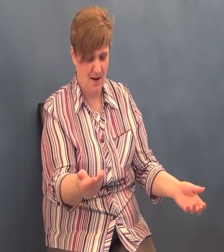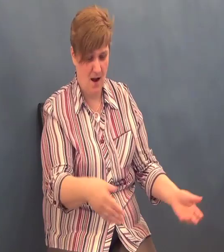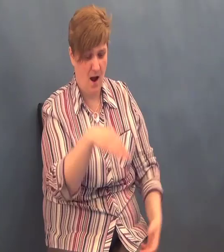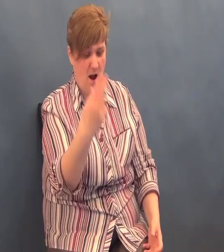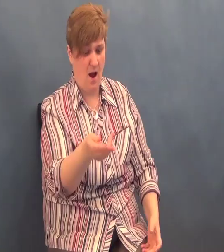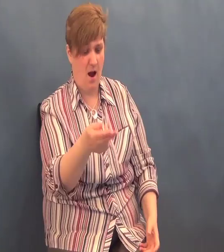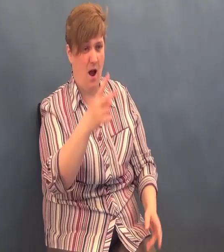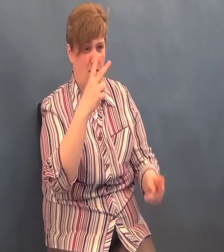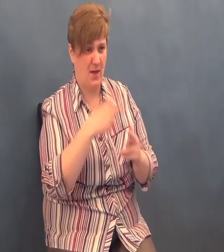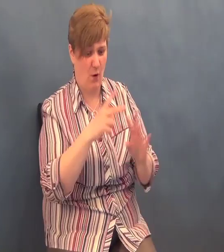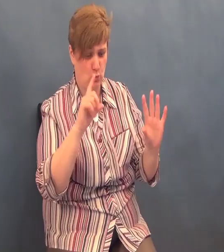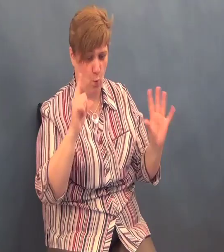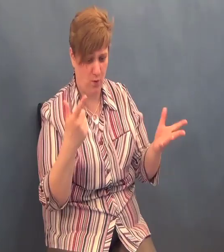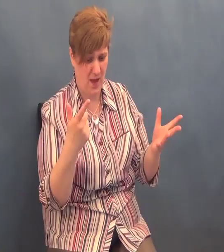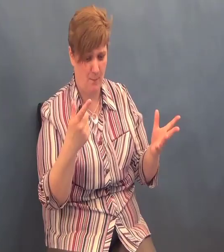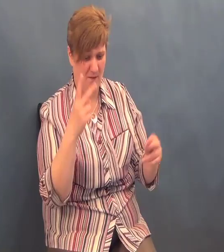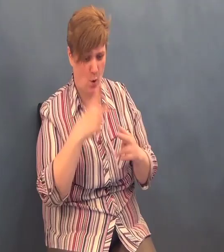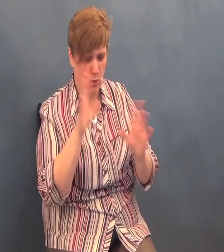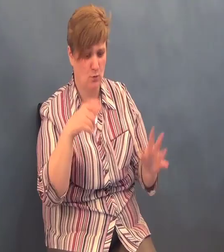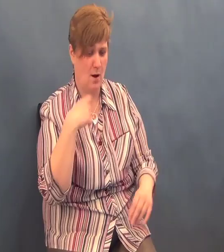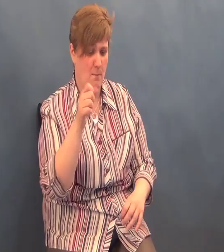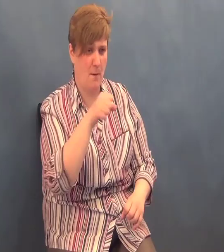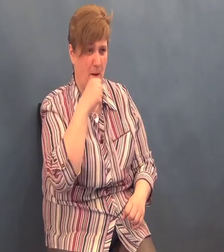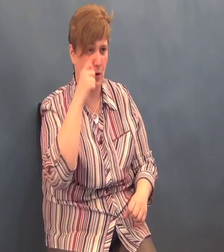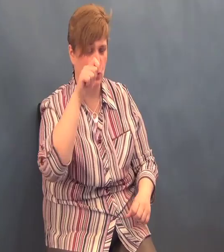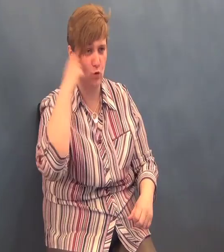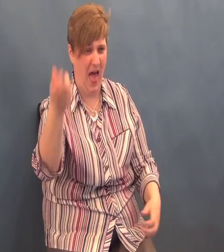Następny, dwudziestego siódmego, dwudziestego ósmego wyjeżdżam do babci i dziadka.